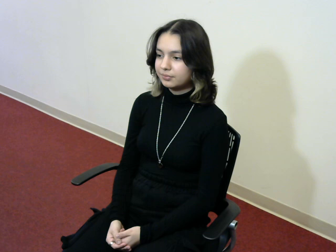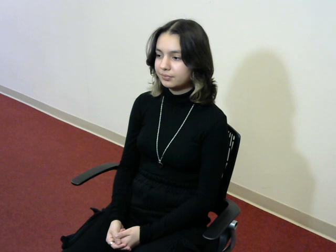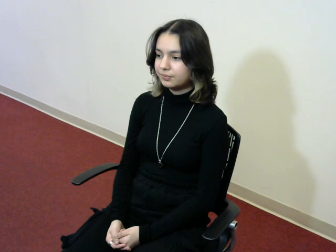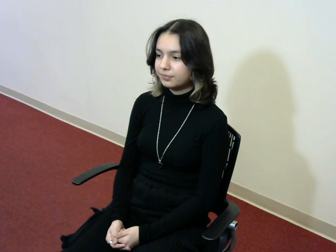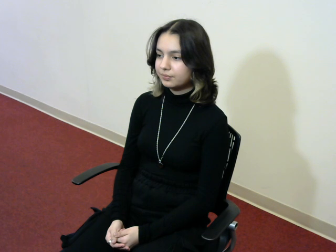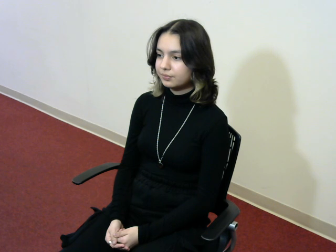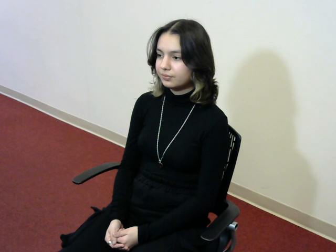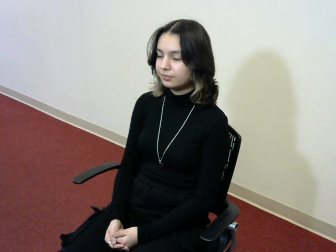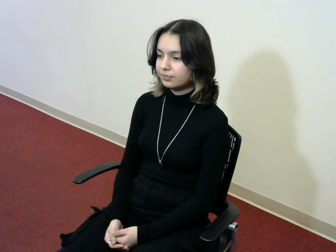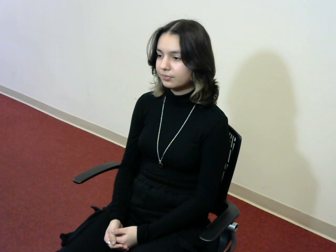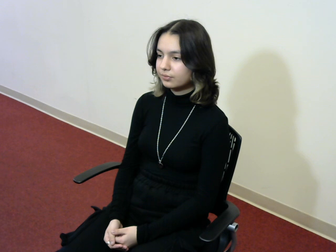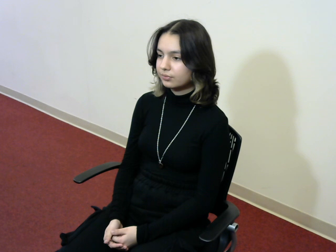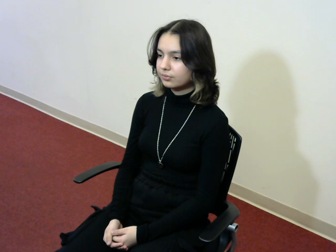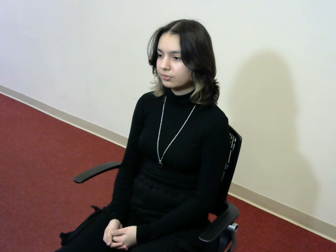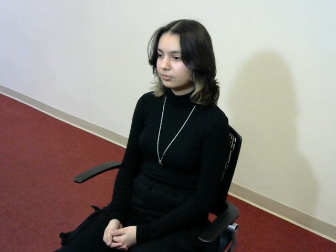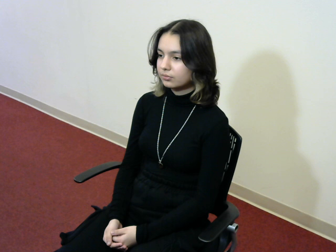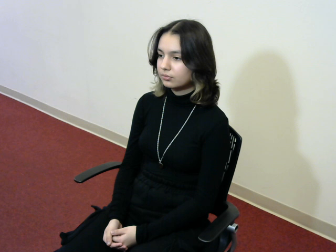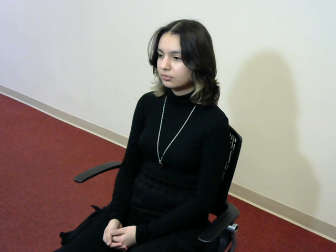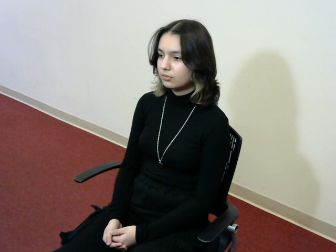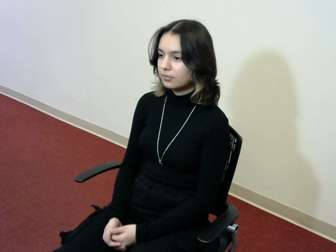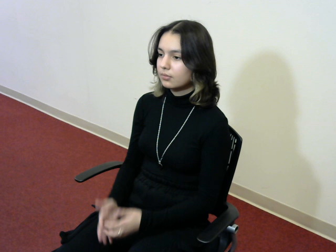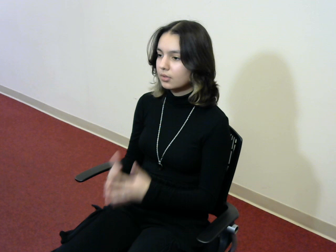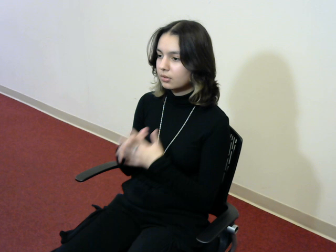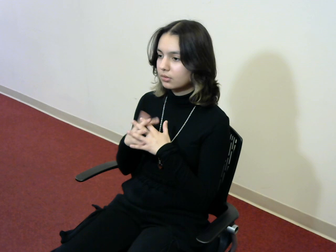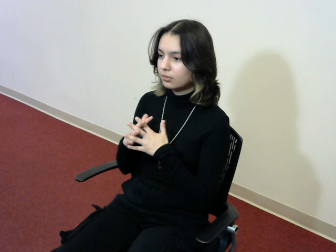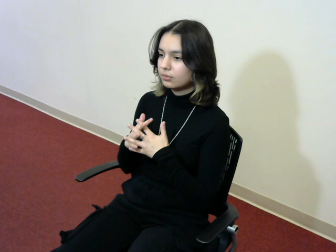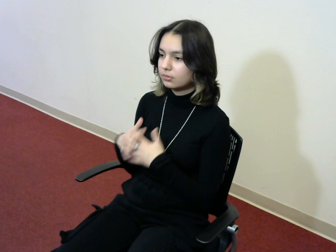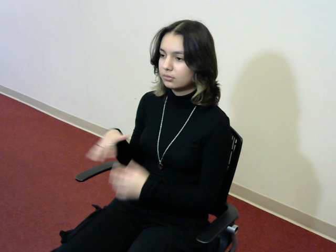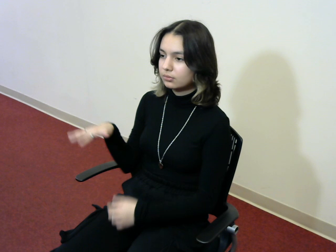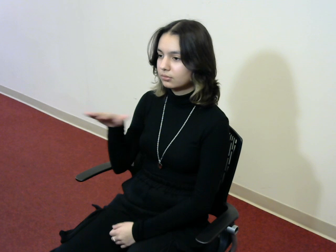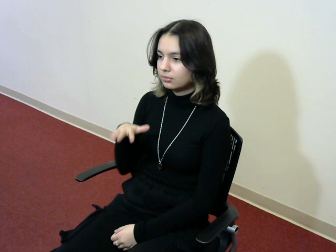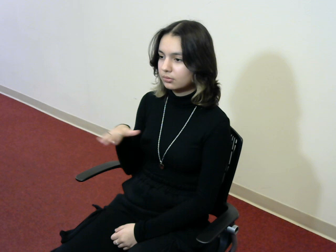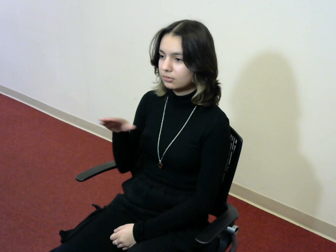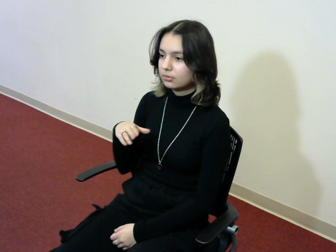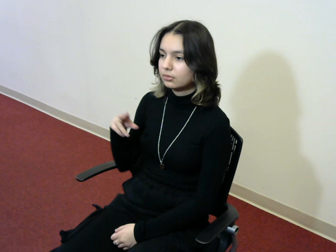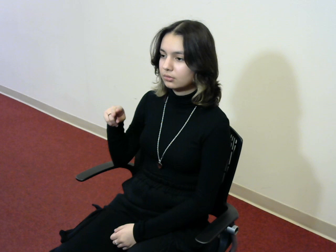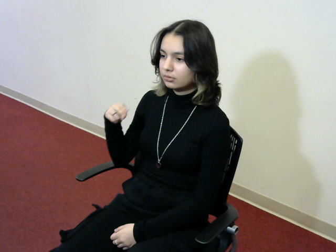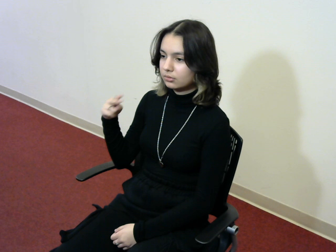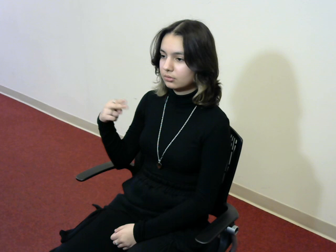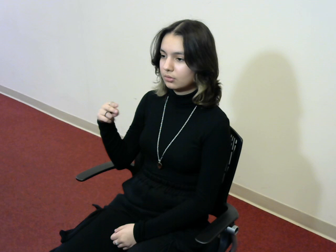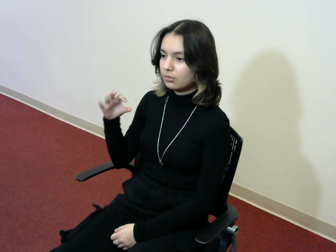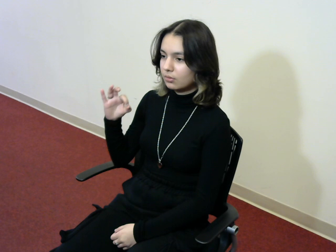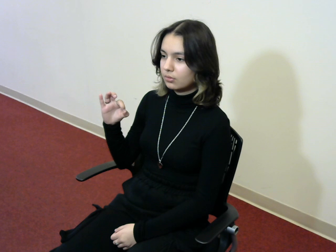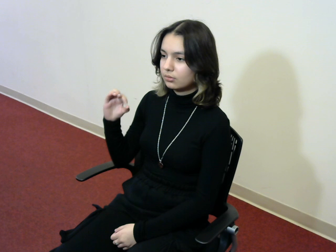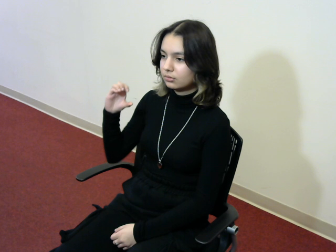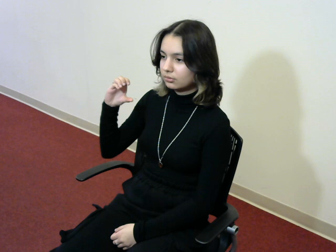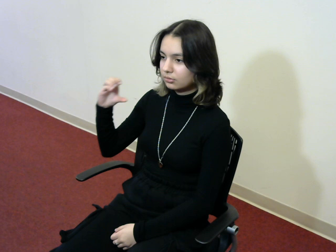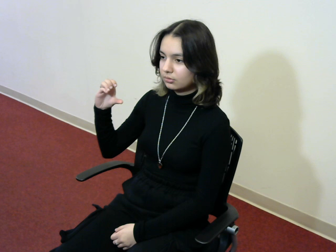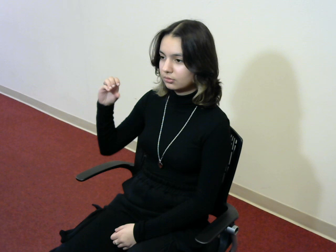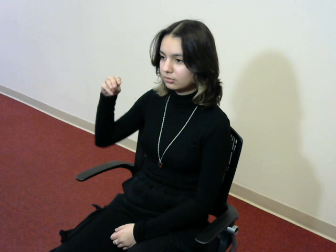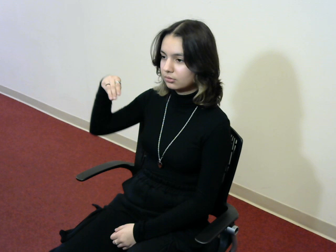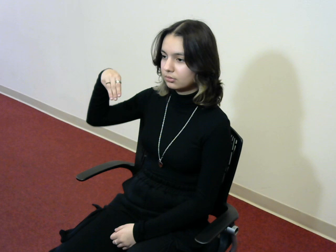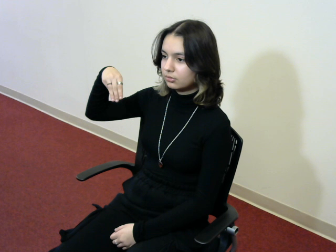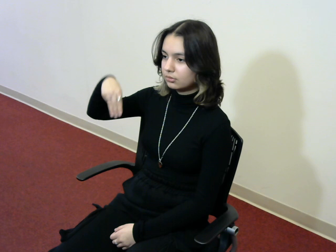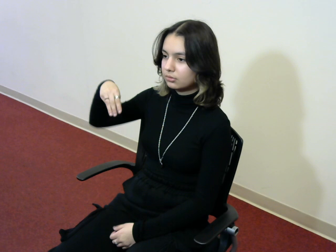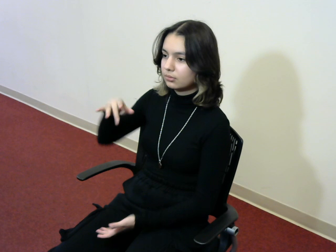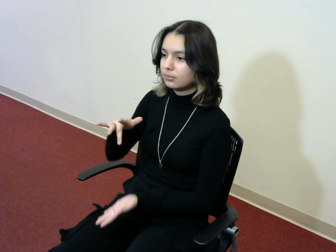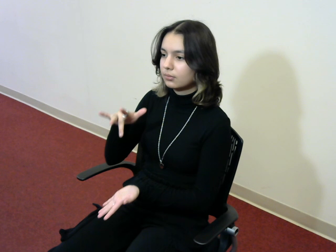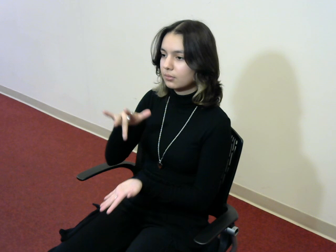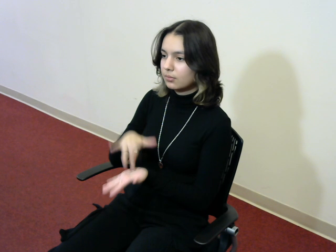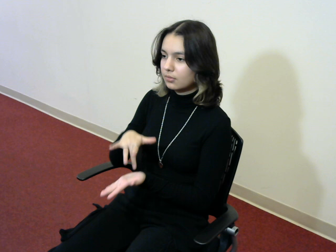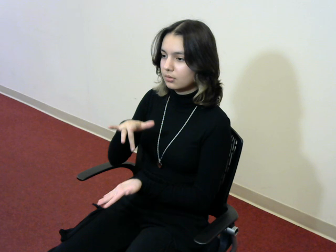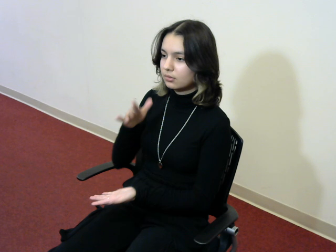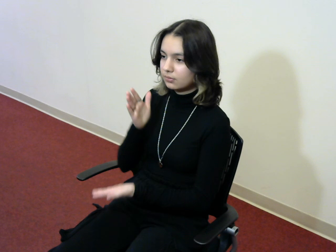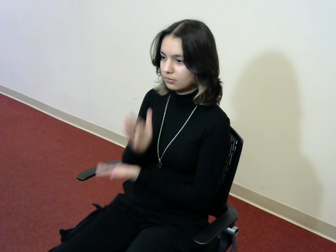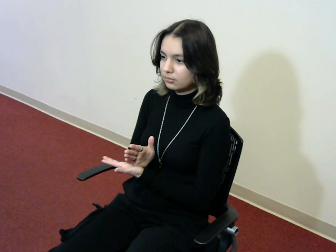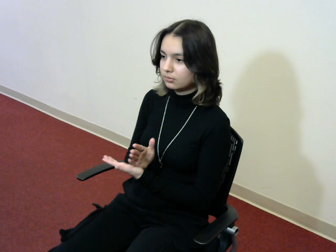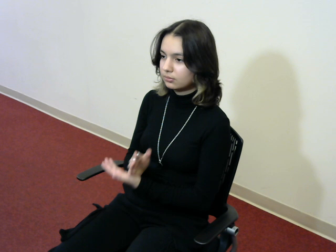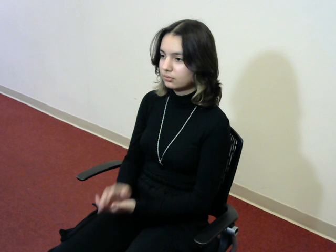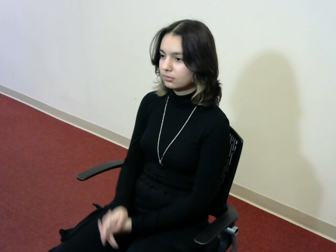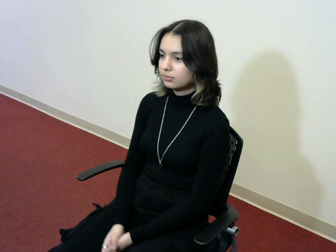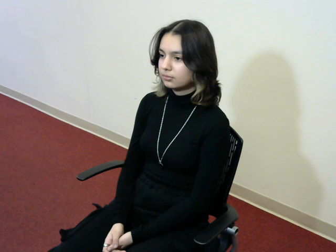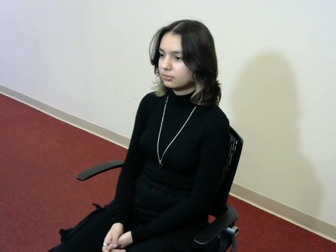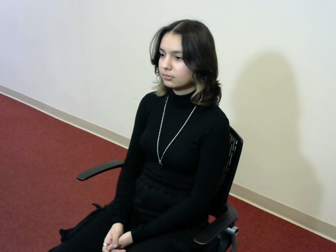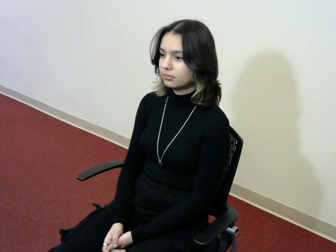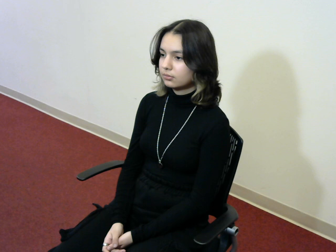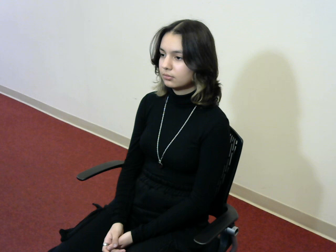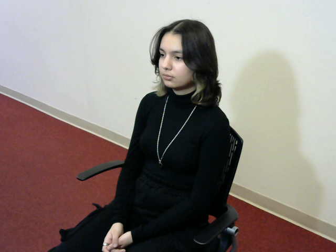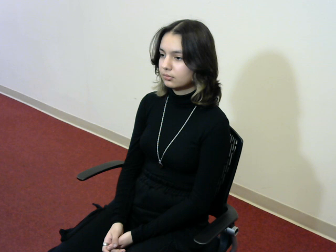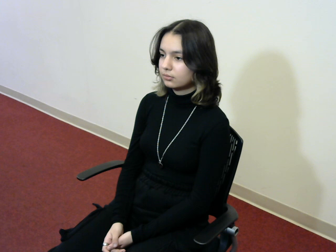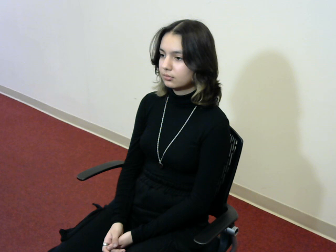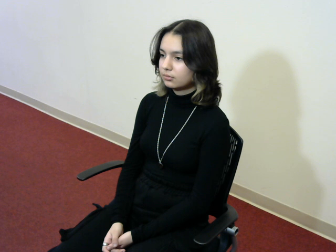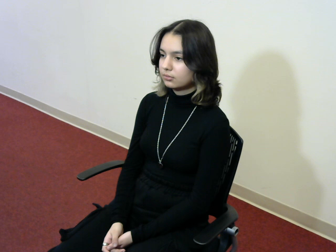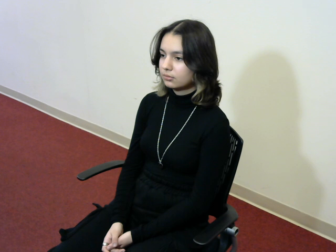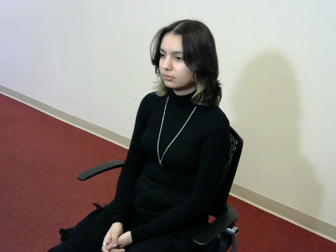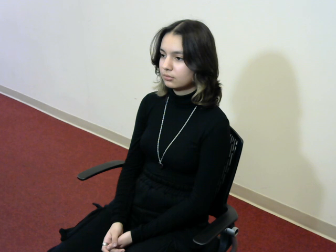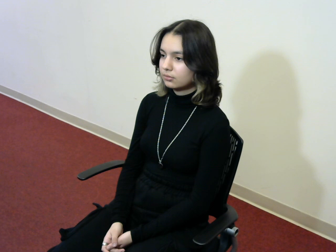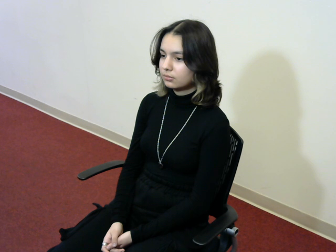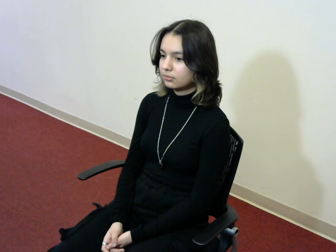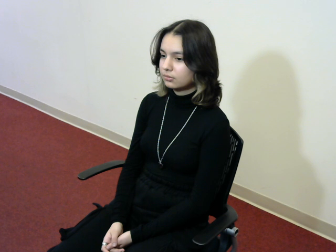Rayonlarda DOST Mərkəzləri varmı?